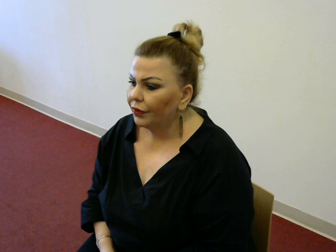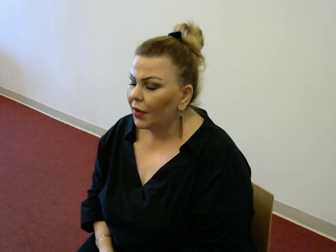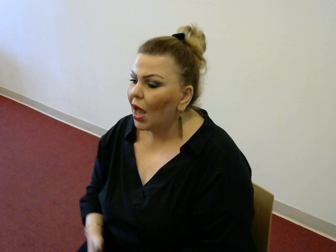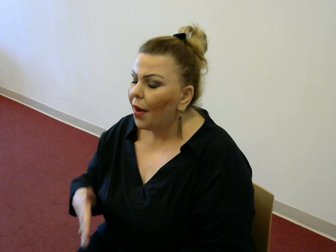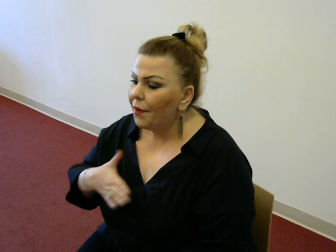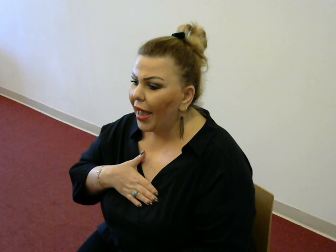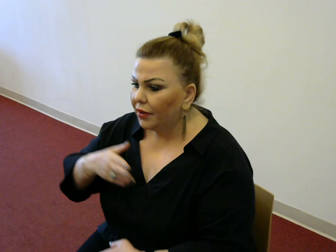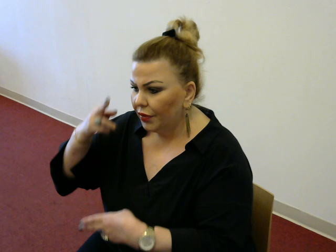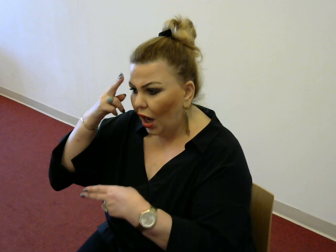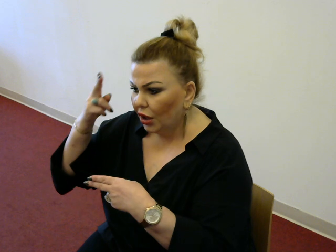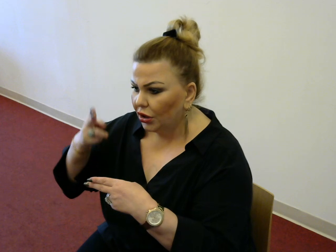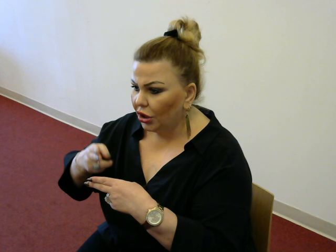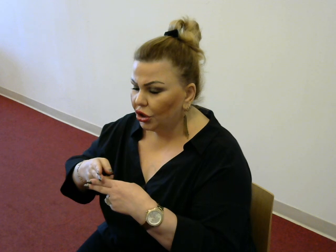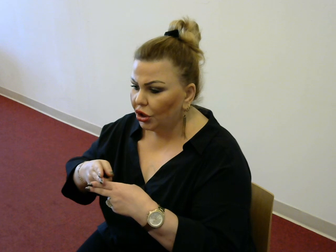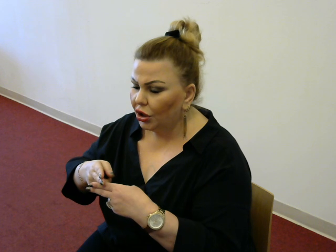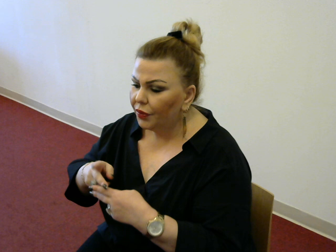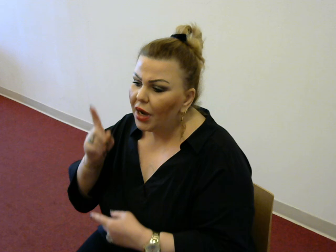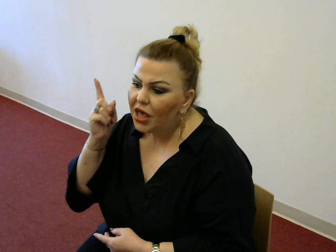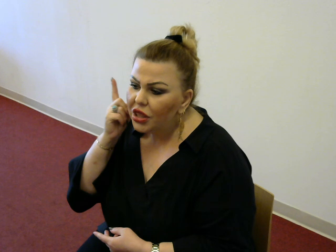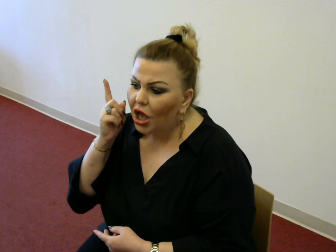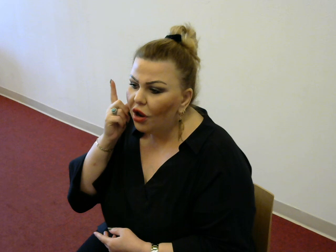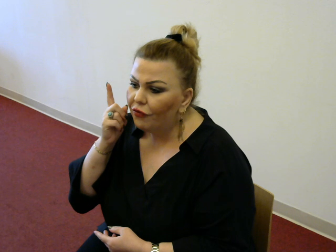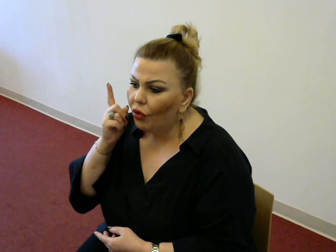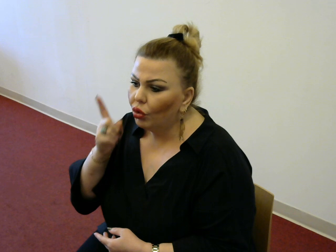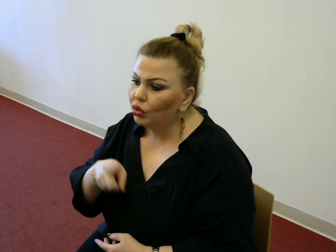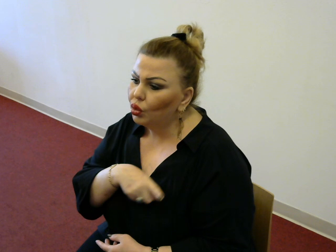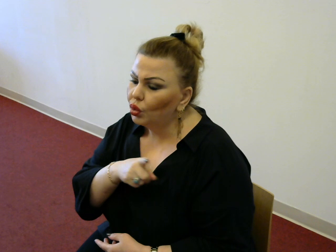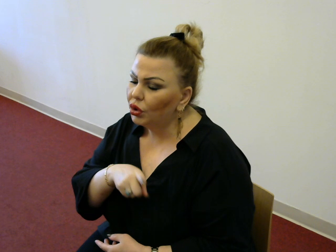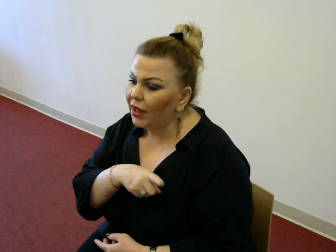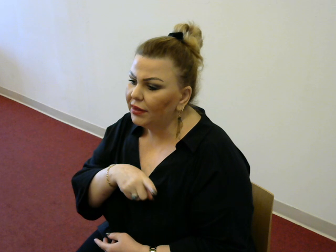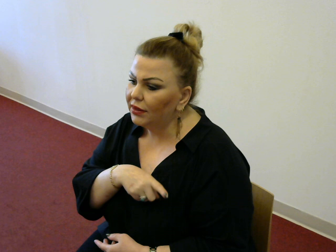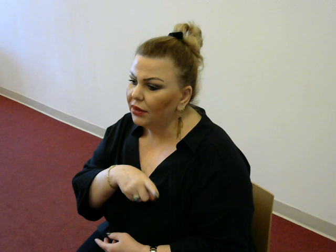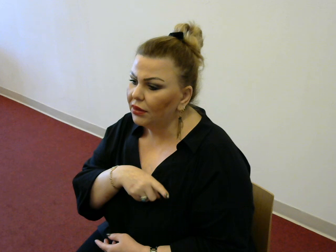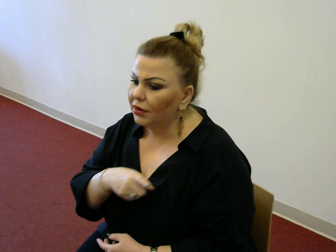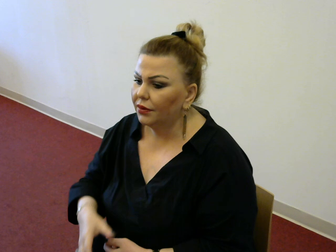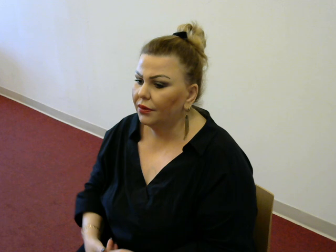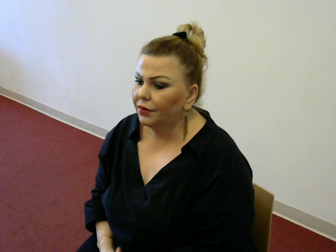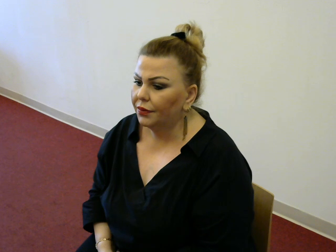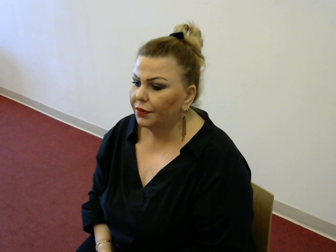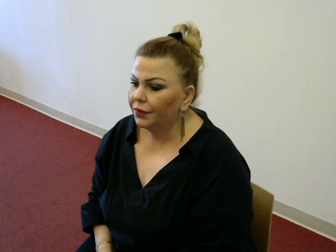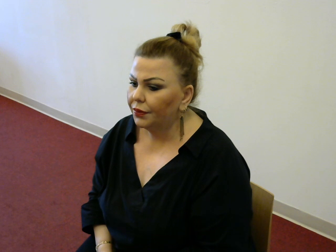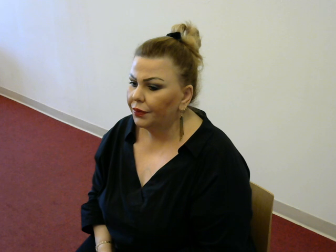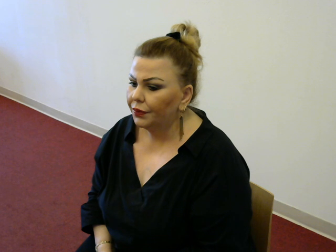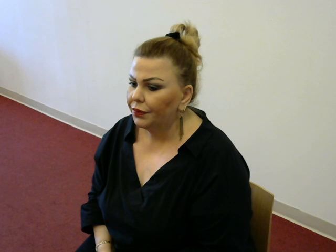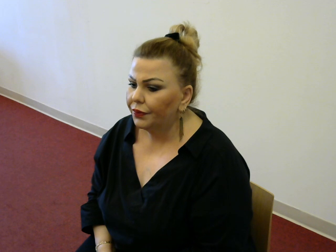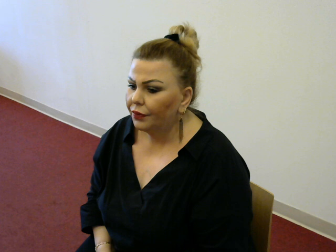Mənim qardaşım telefon ustasıdır